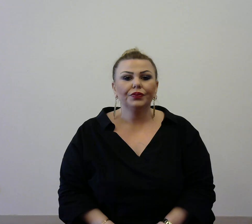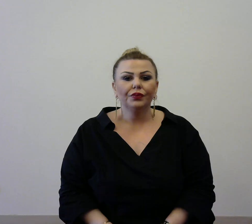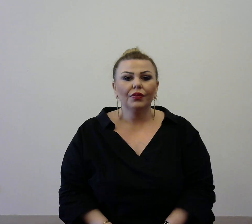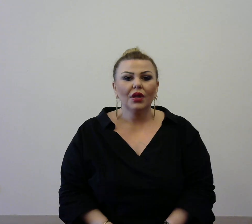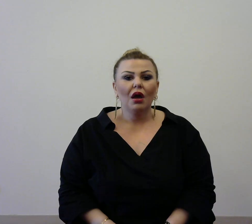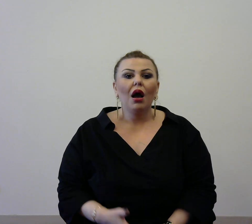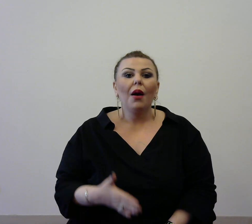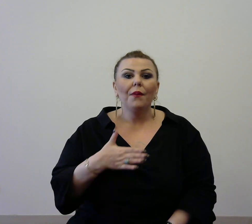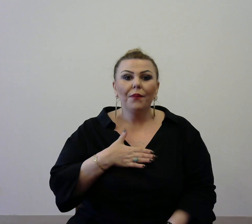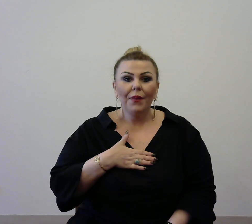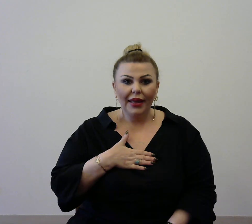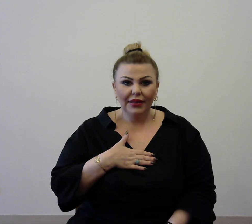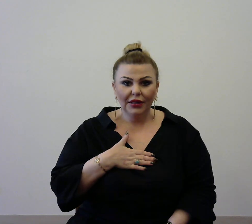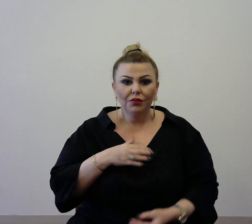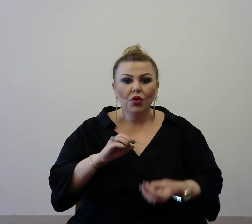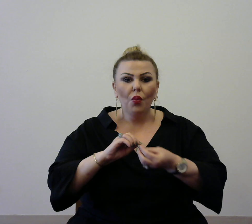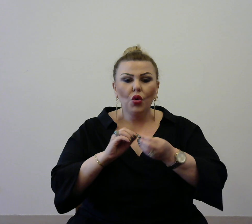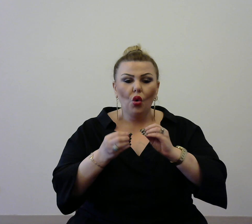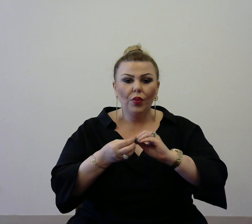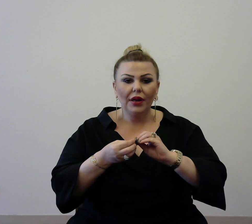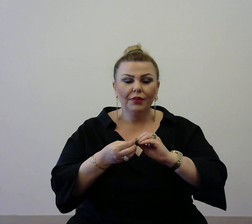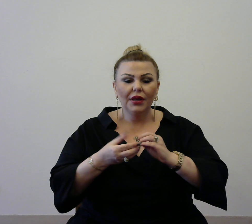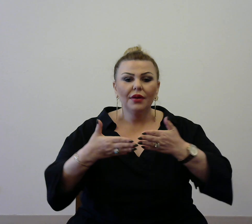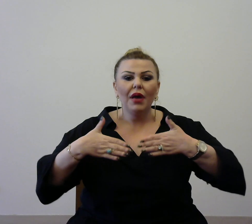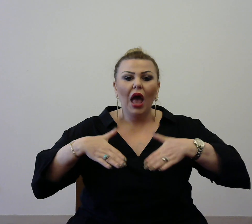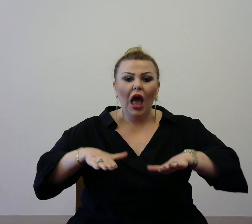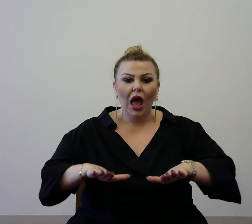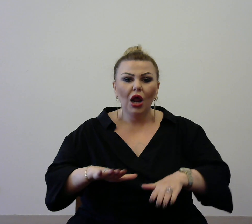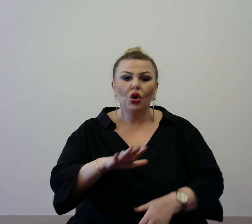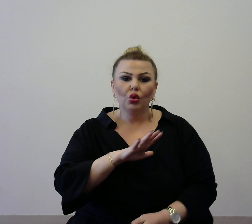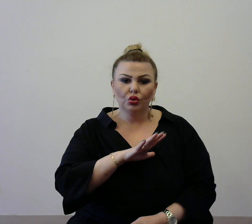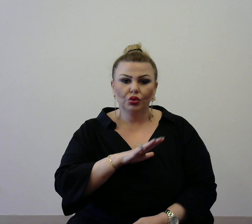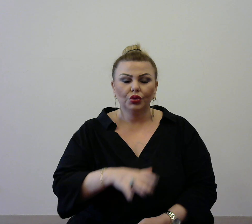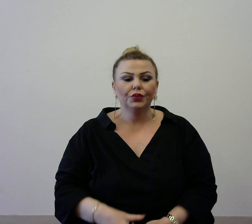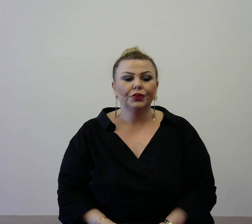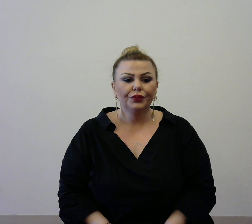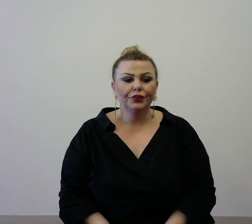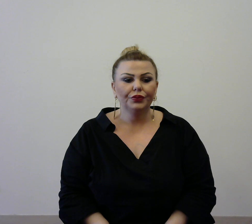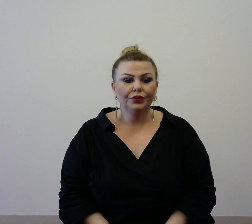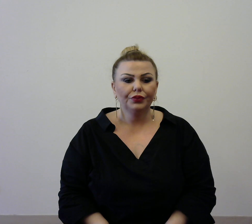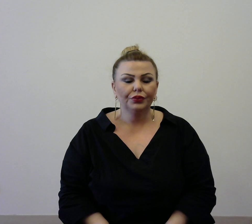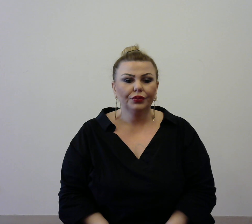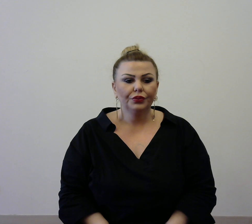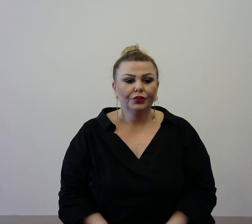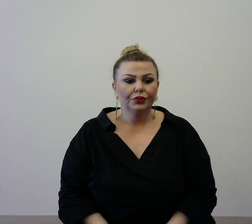Mənim problemim həll olundu